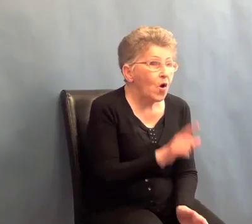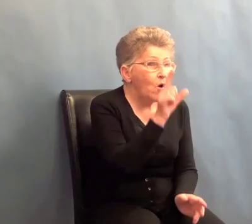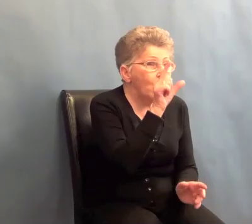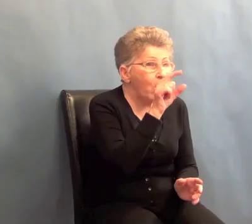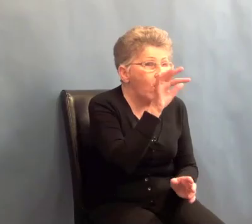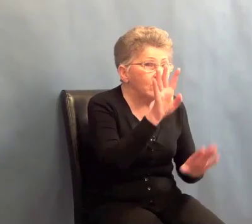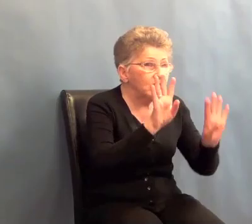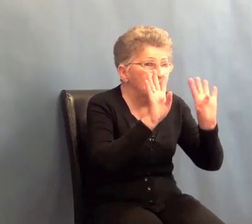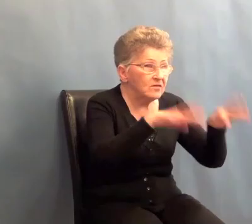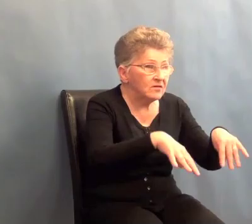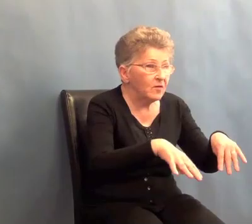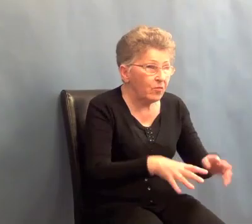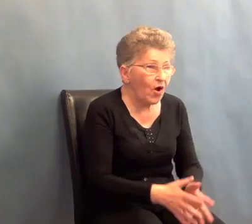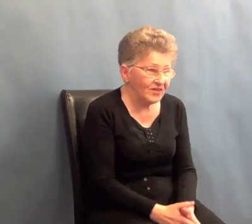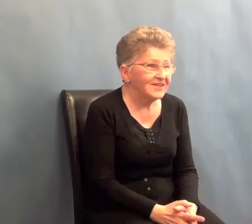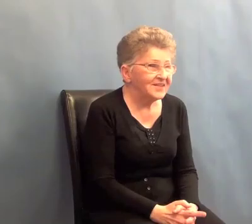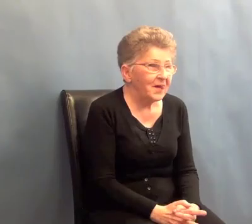Płot się przewrócił.